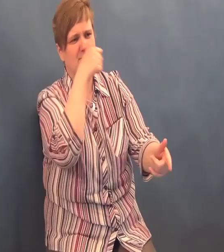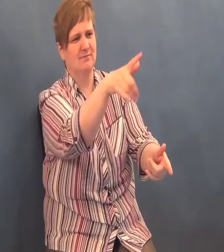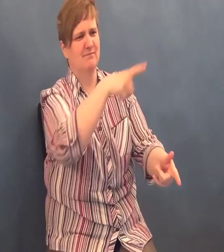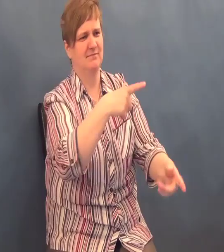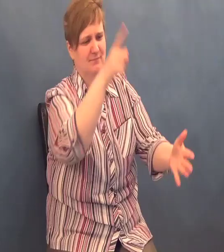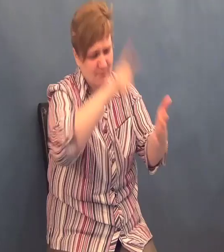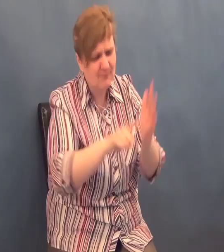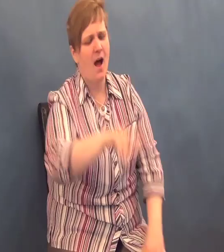Więc odpuszczajmy to.